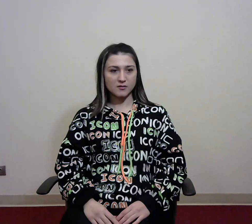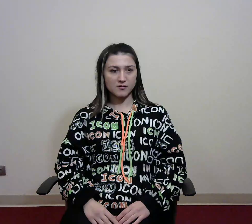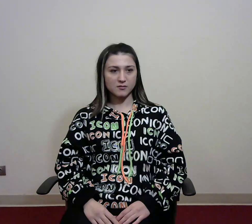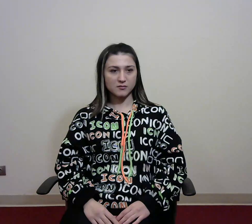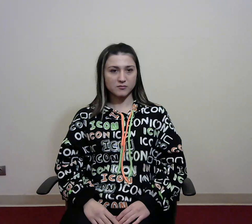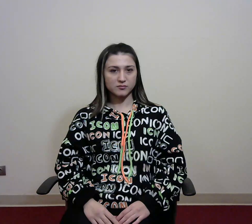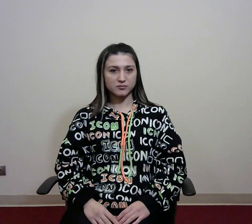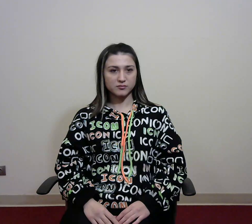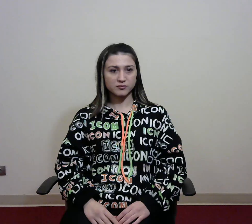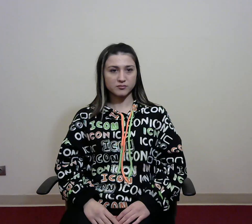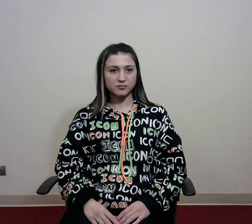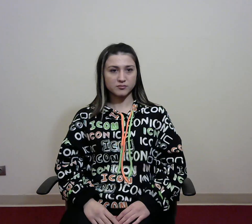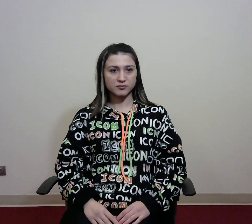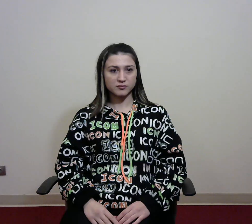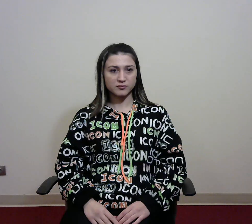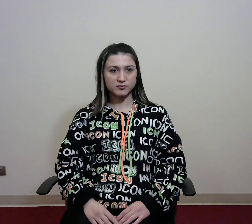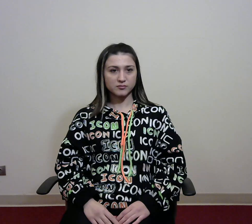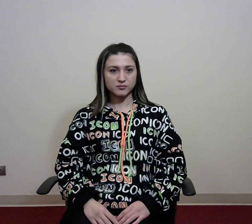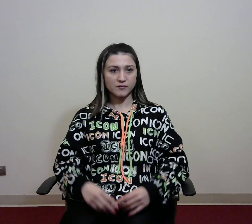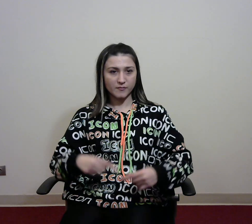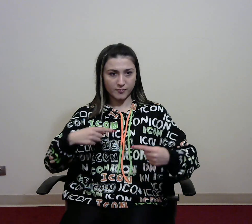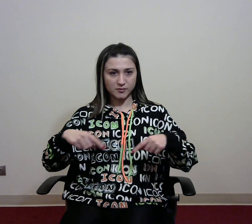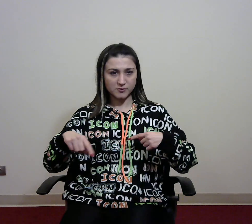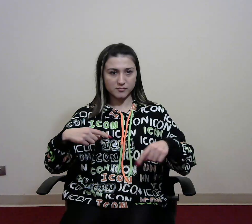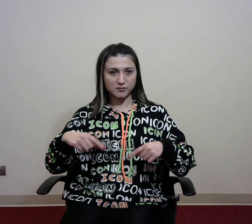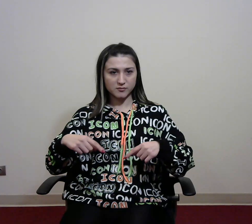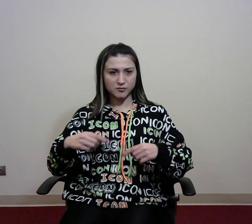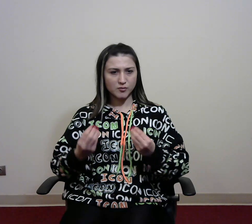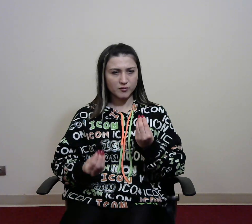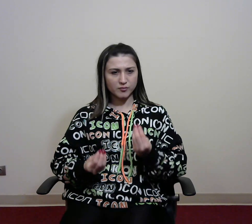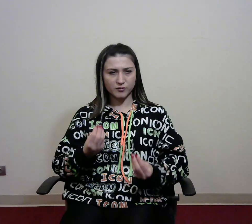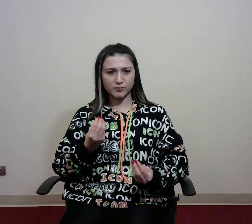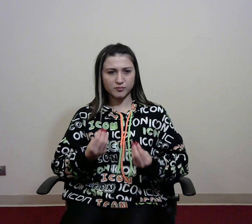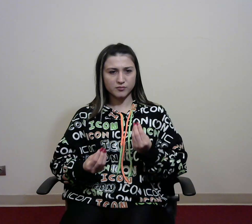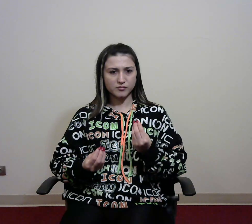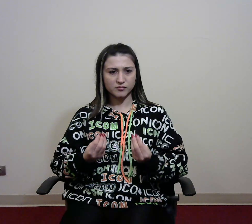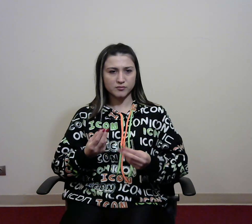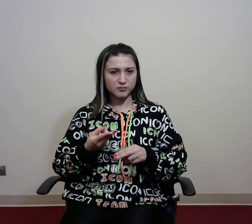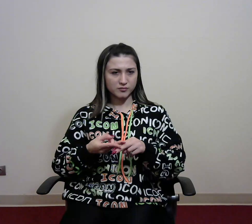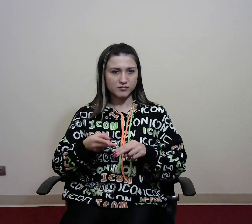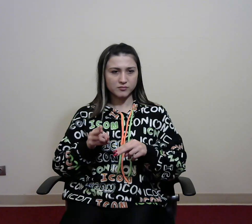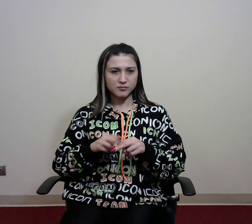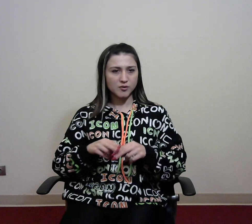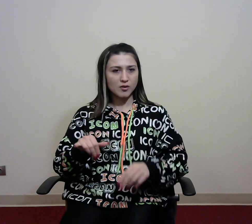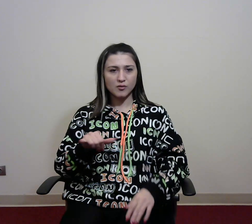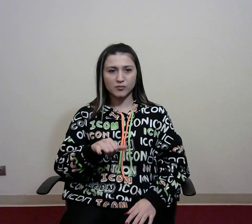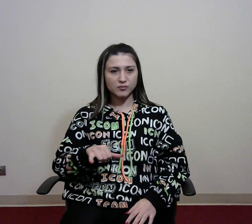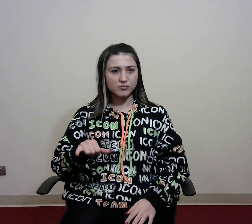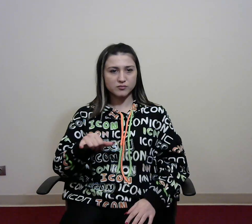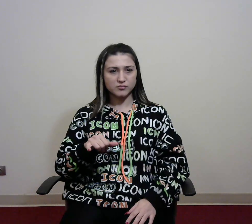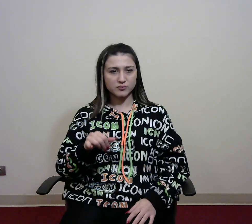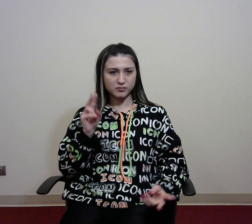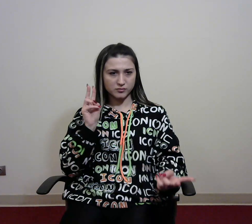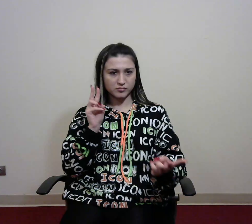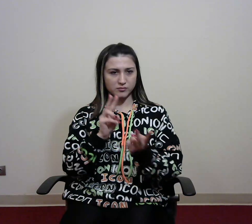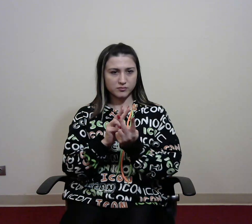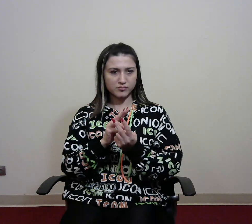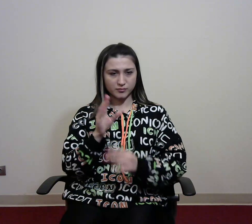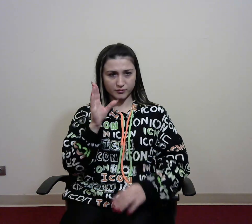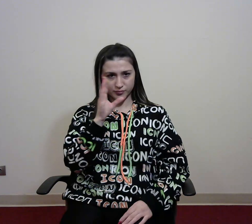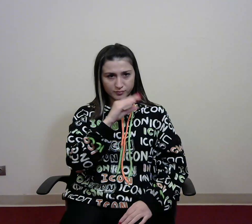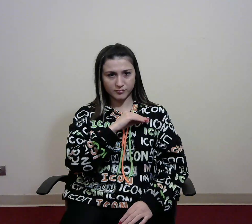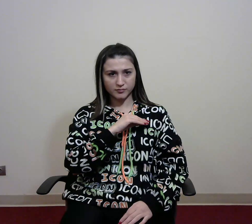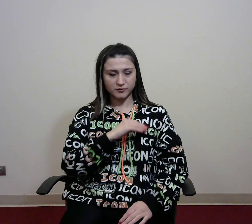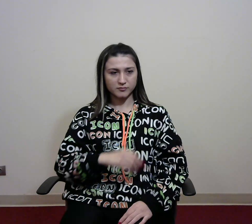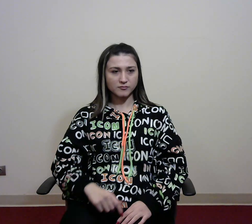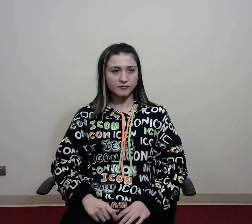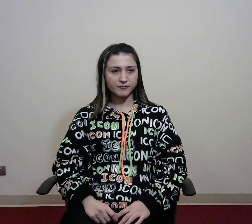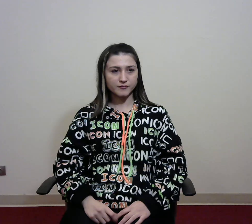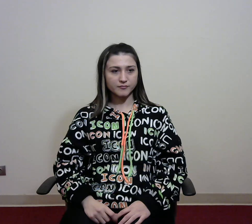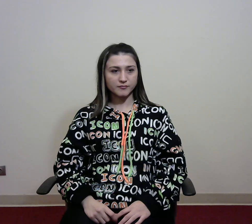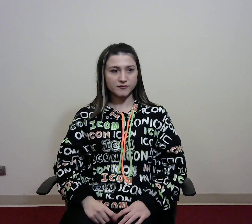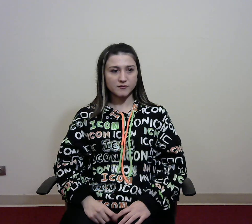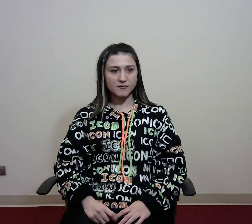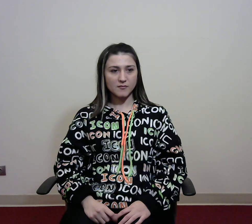Futbol oynamaq üçün harda görüşə bilərik?